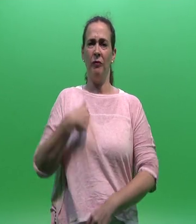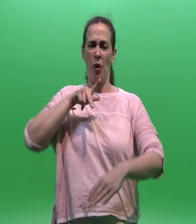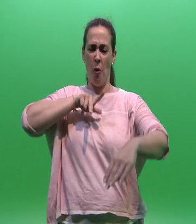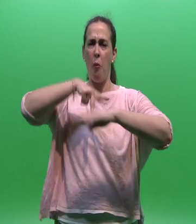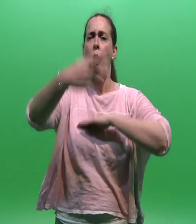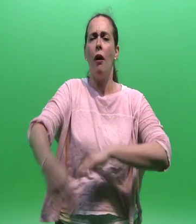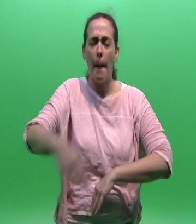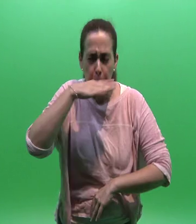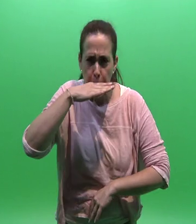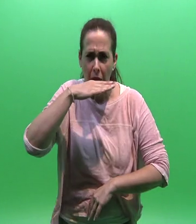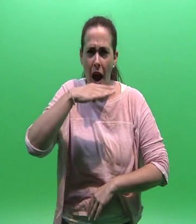Vaig ensopegar, vaig caure i em vaig donar un cop a la boca.